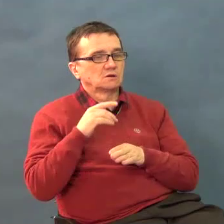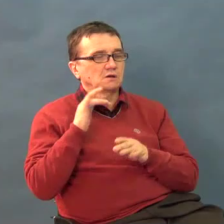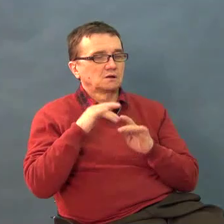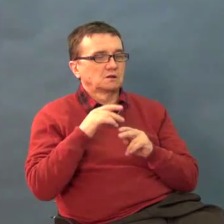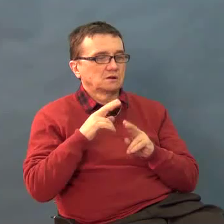W środku.